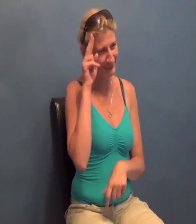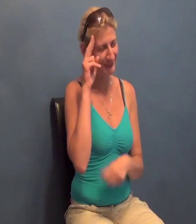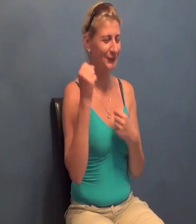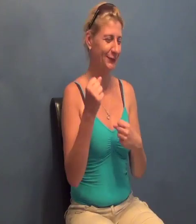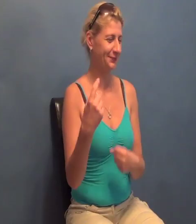Chłopiec idzie.